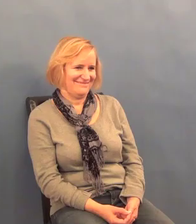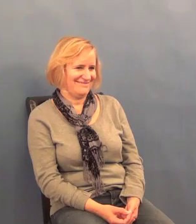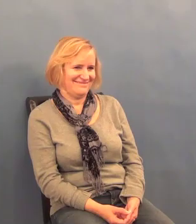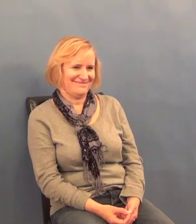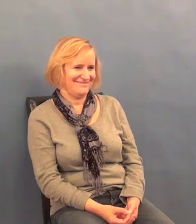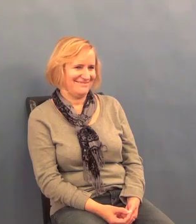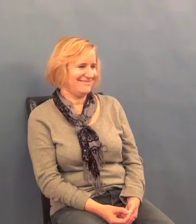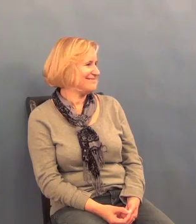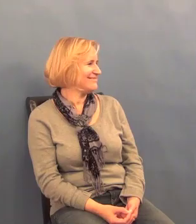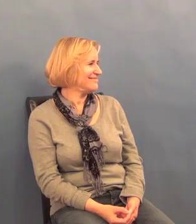Nie?